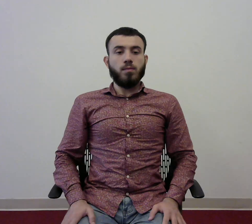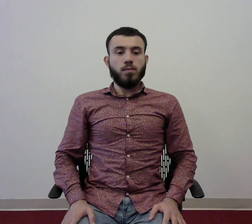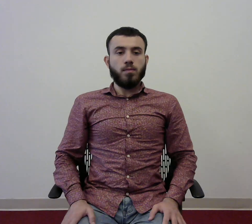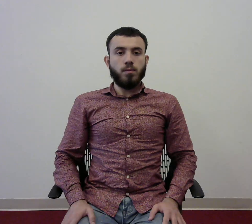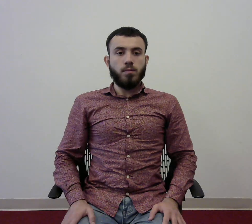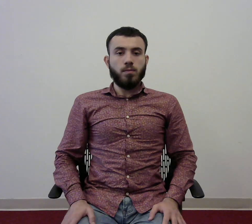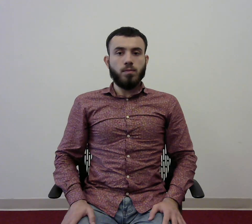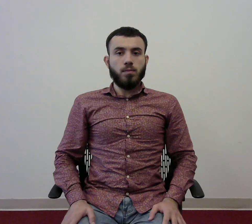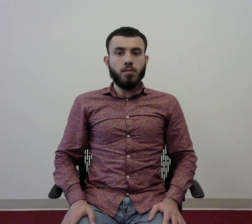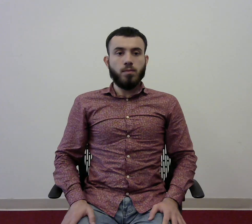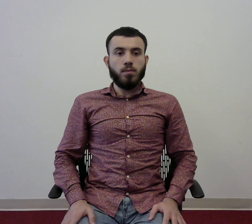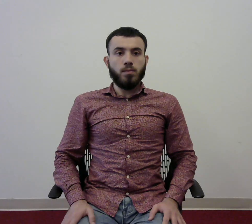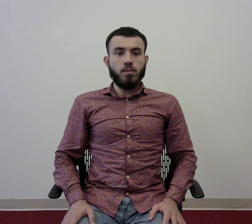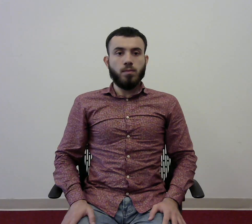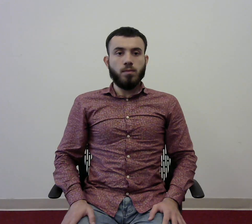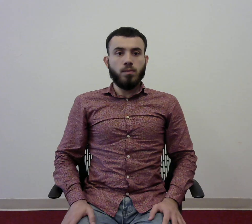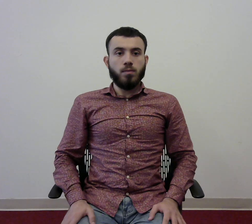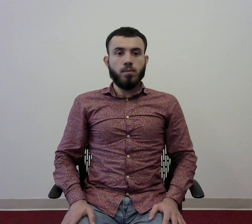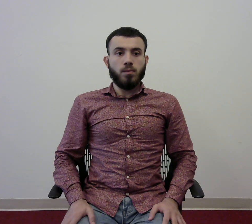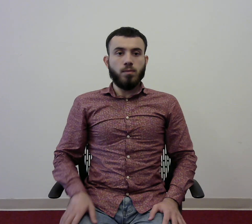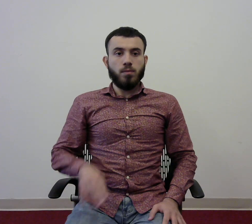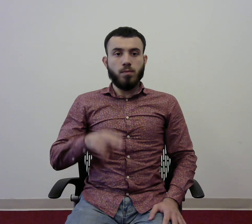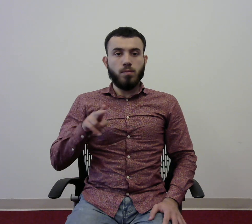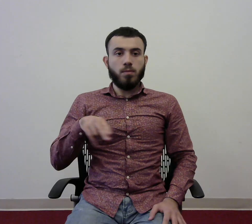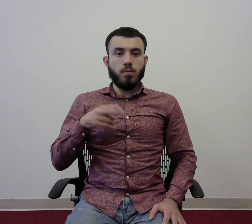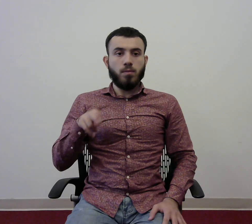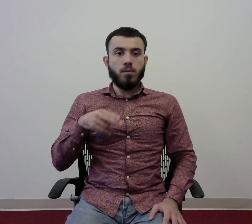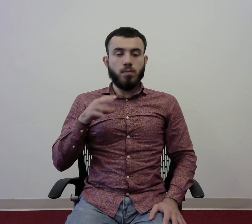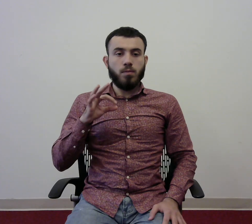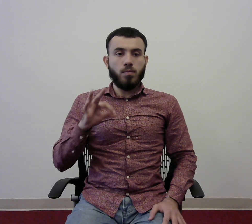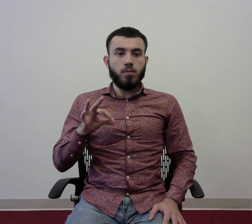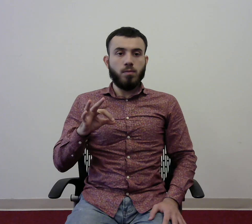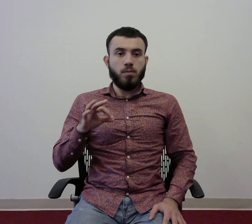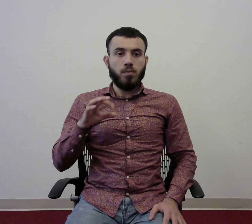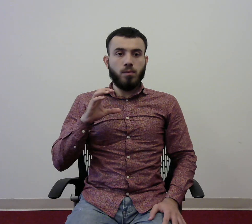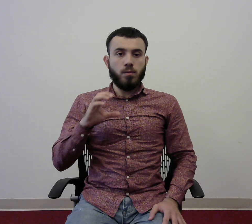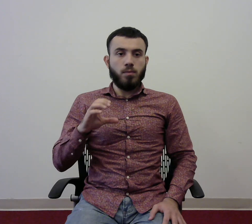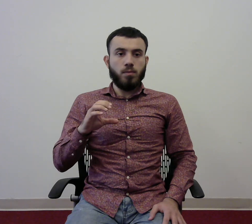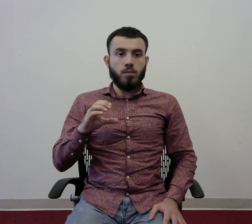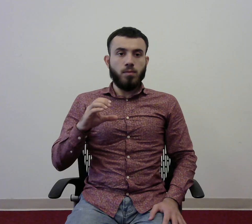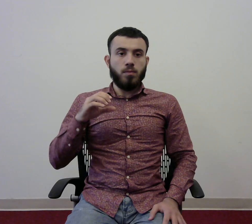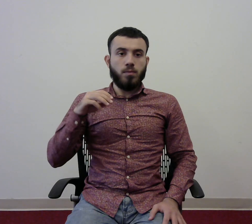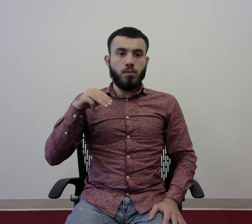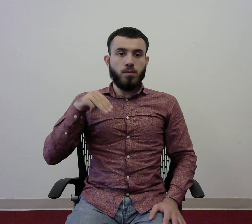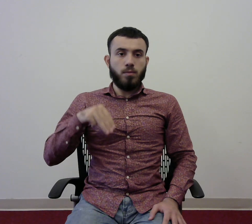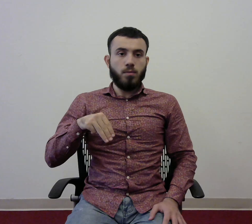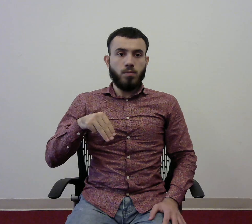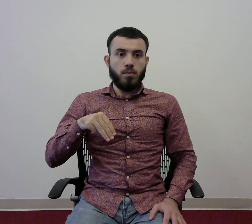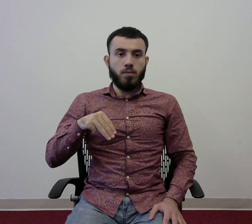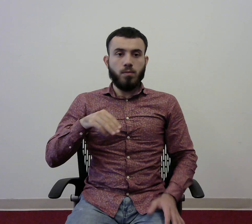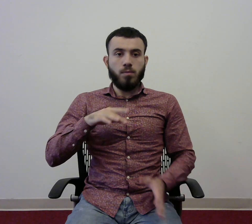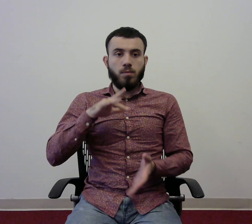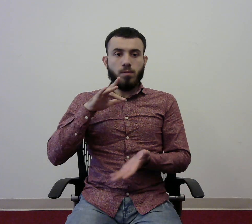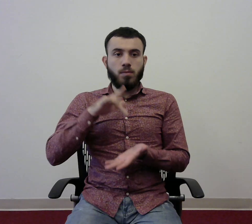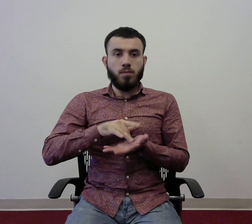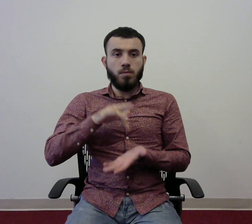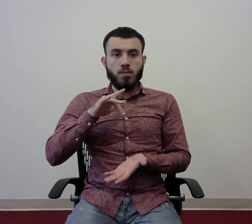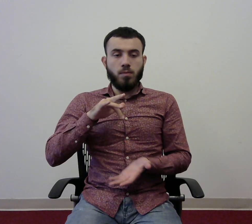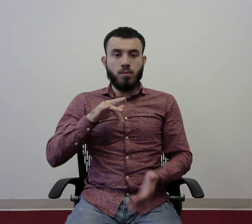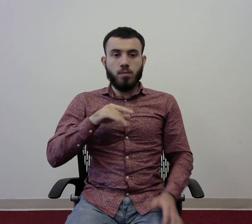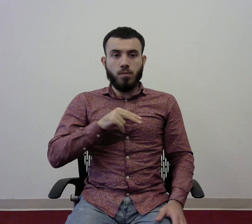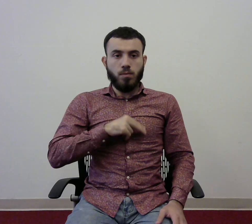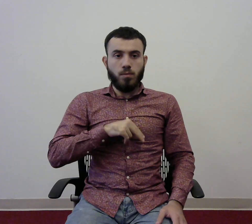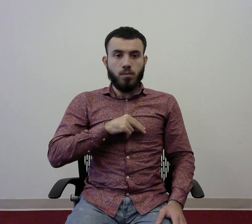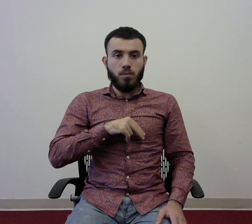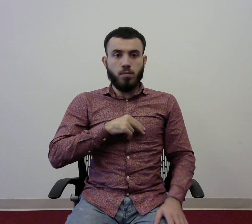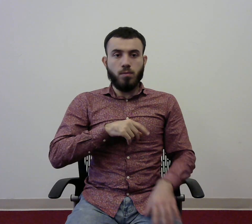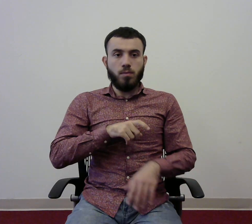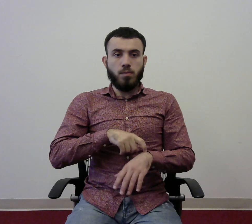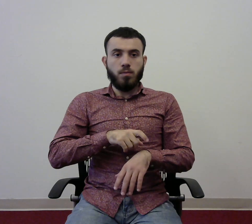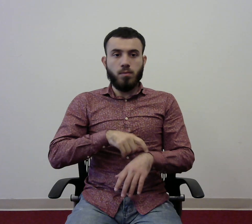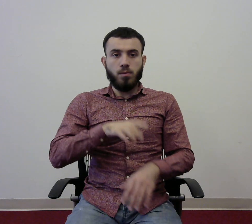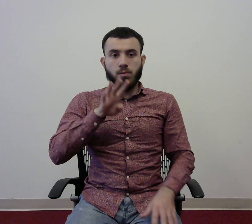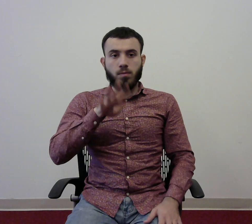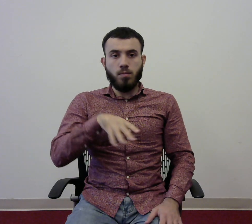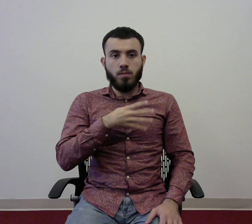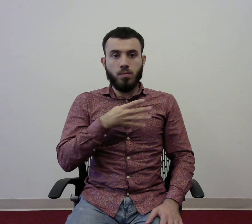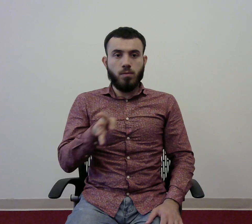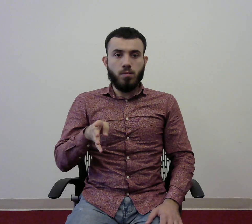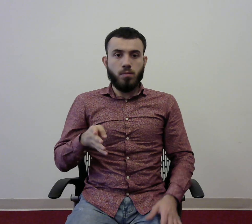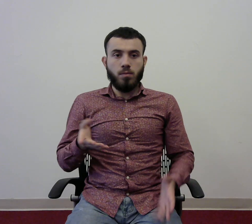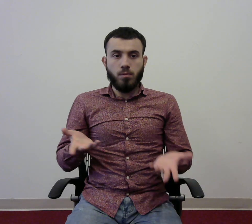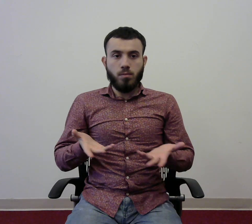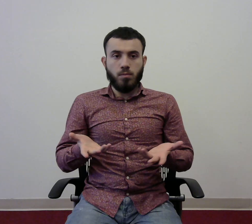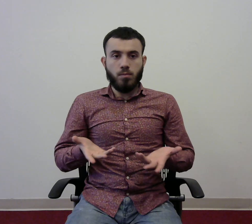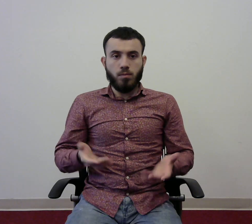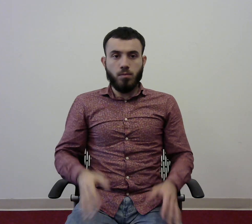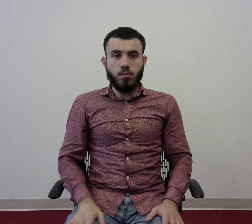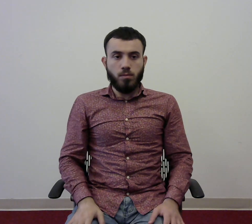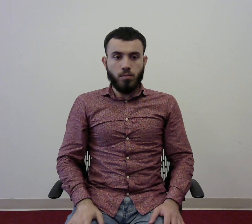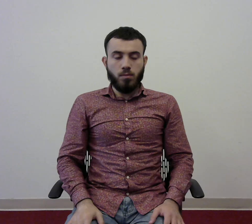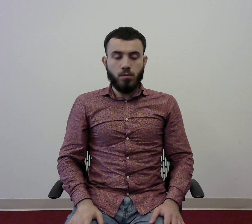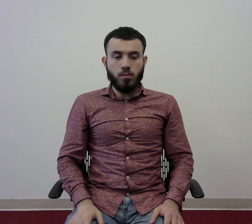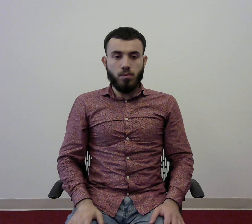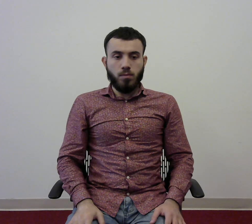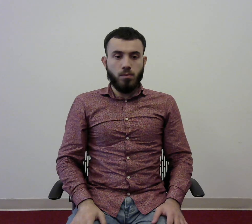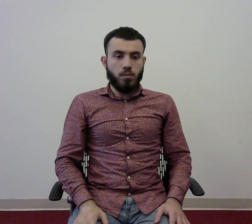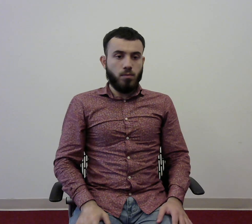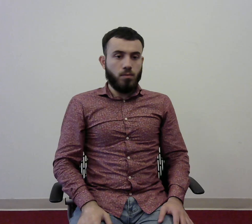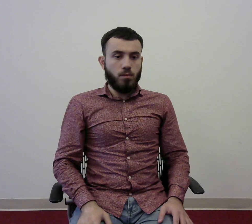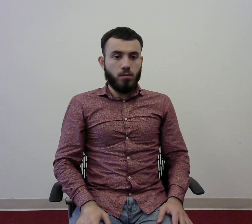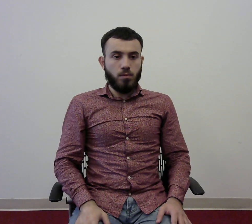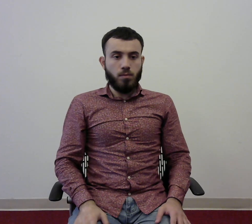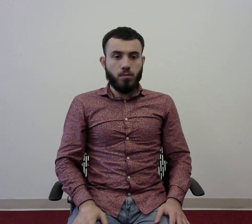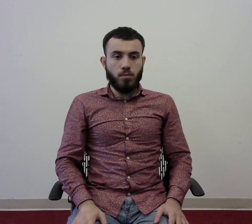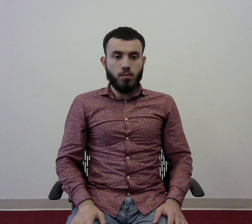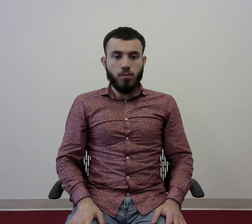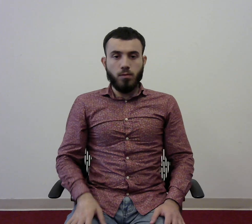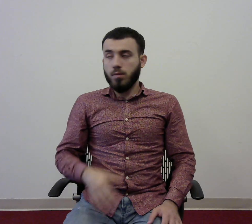DOST Mərkəzlərində iş saatı,qrafiki necədir?